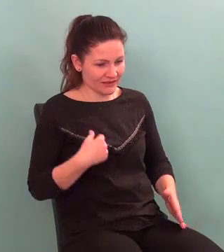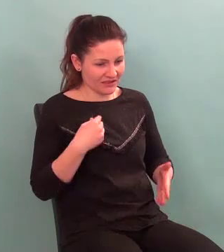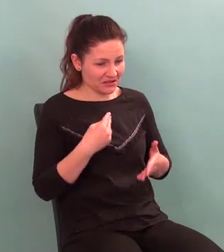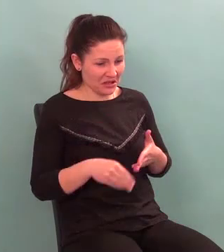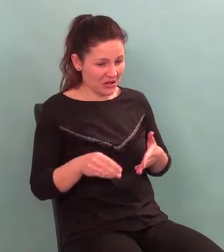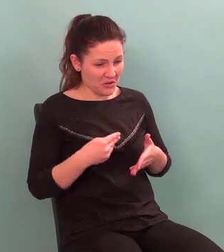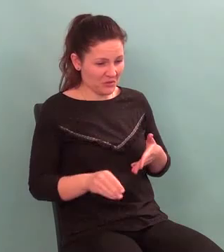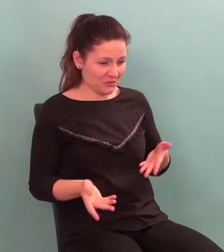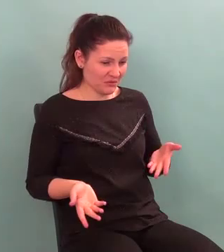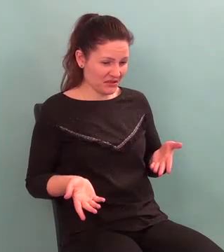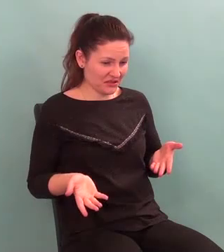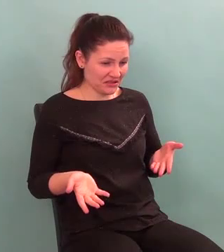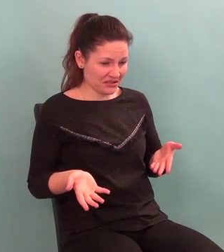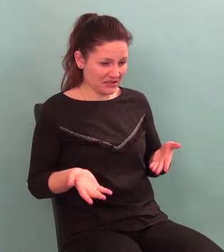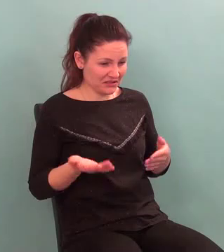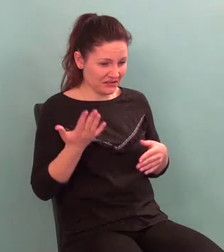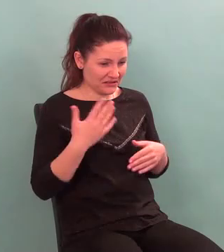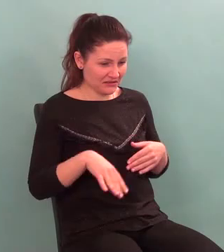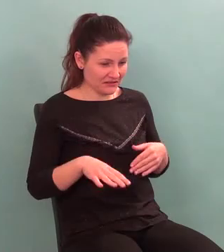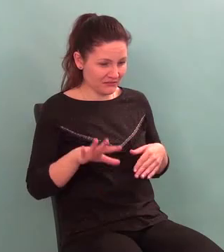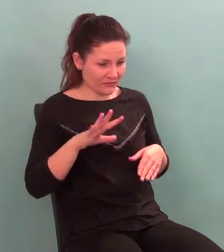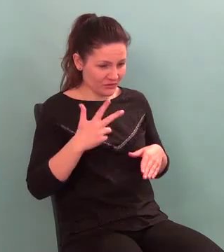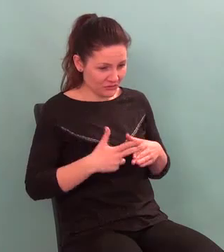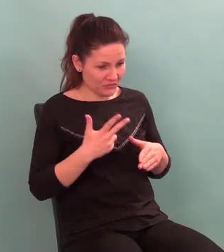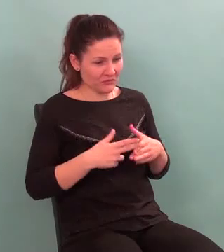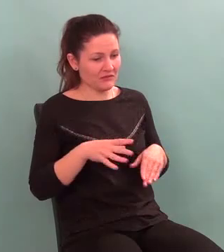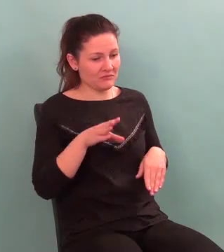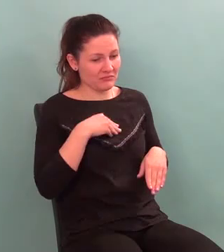Kończę zakupy o piątej trzydzieści.